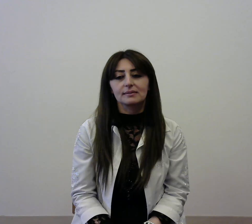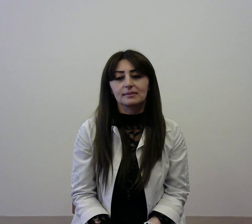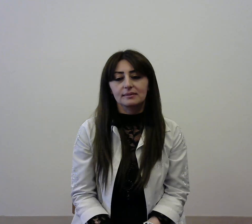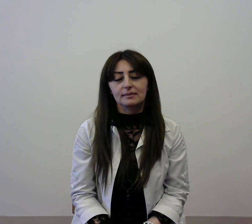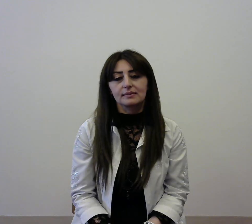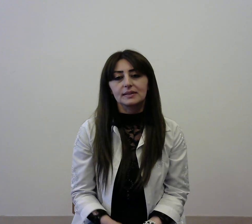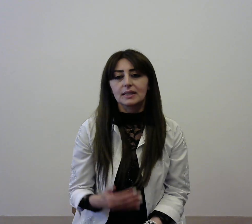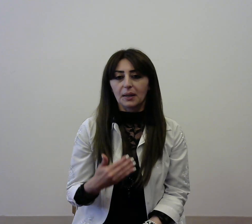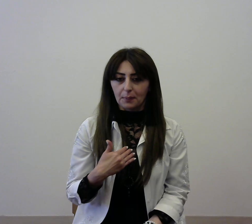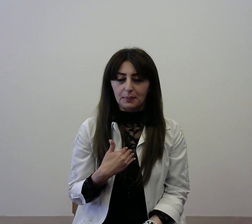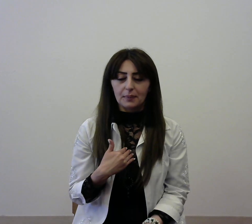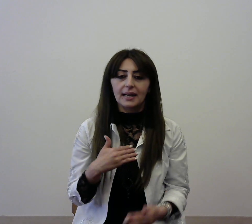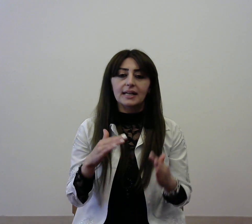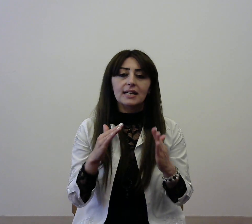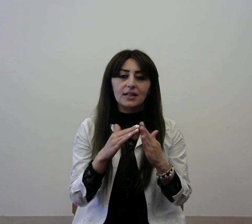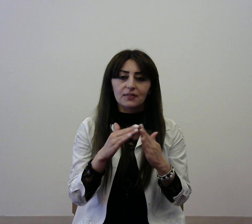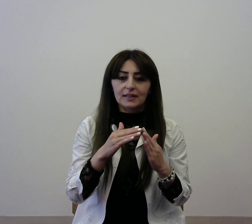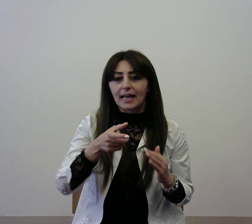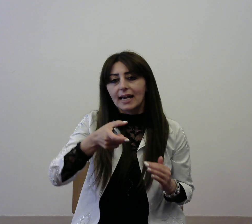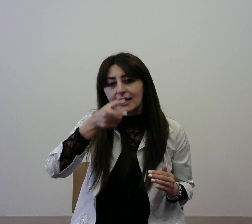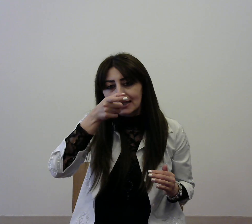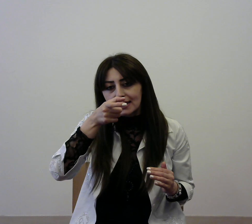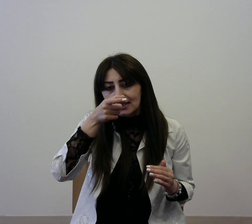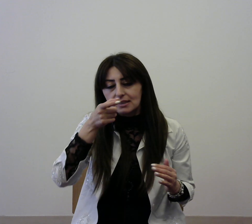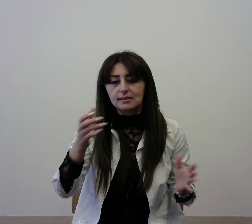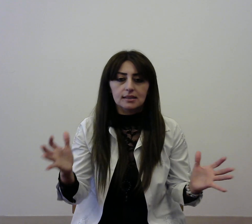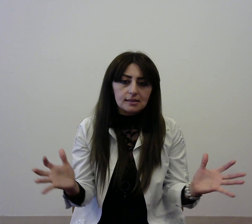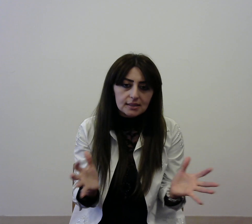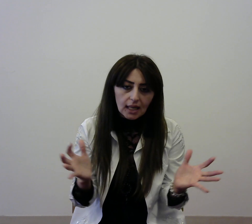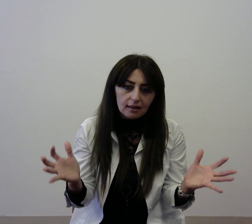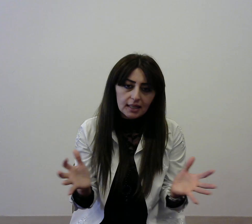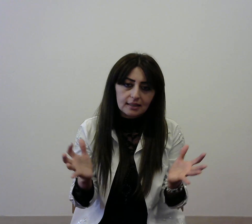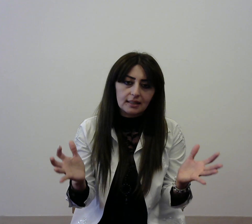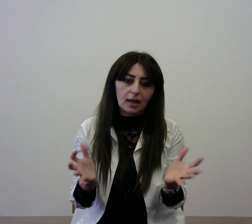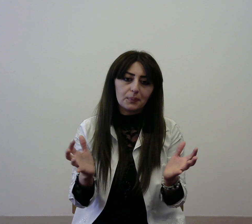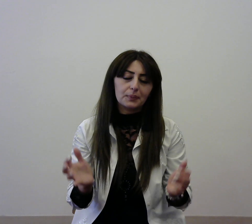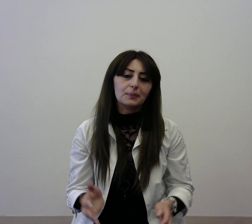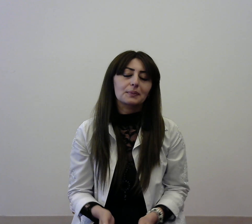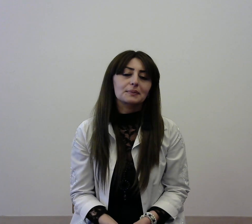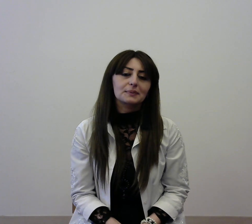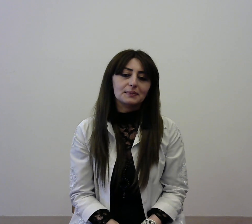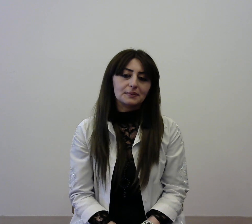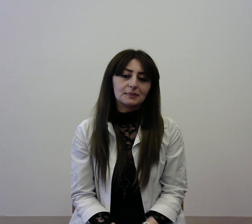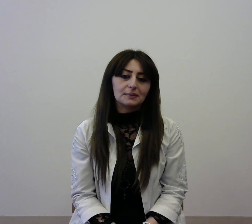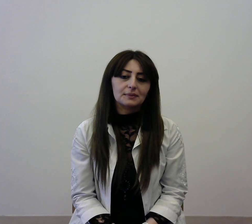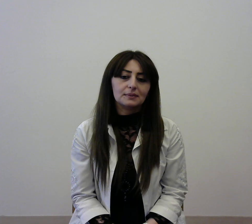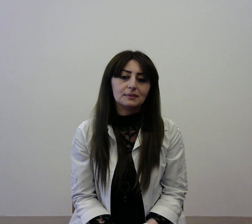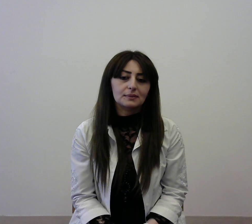Mən evdə it saxlayıram